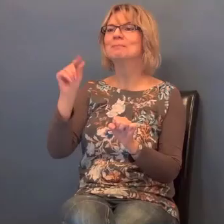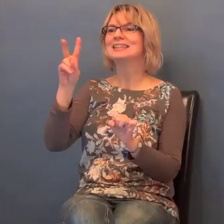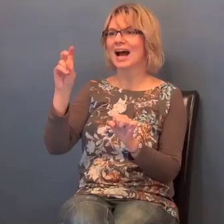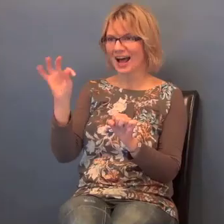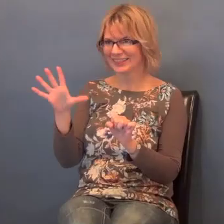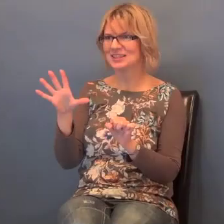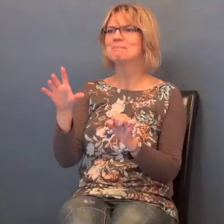Pizza Hut?